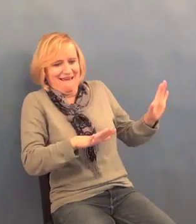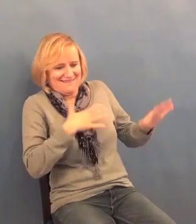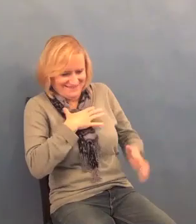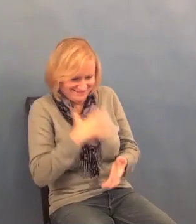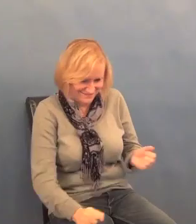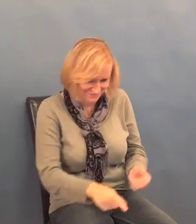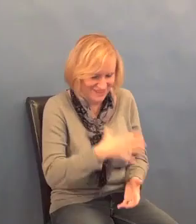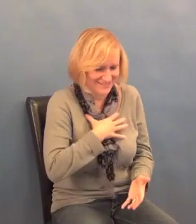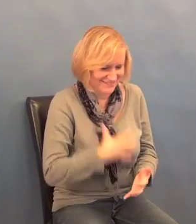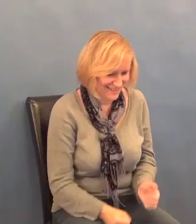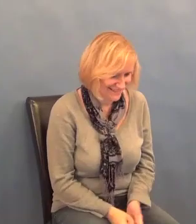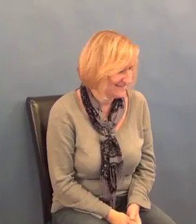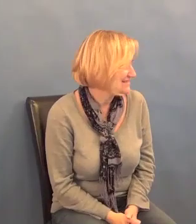Wyciąga przed siebie dłonie i boi się.